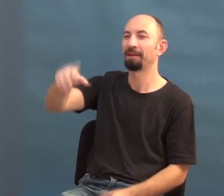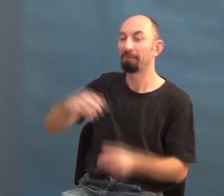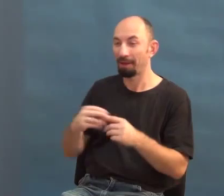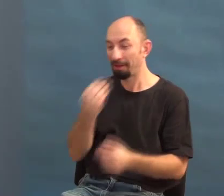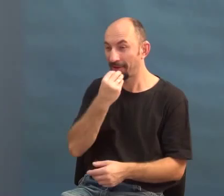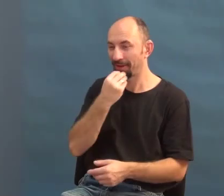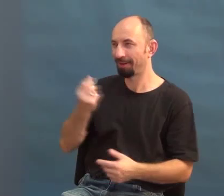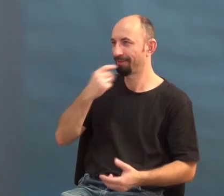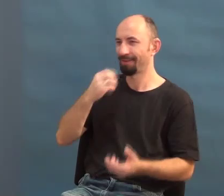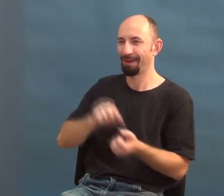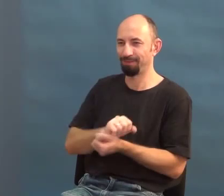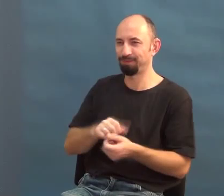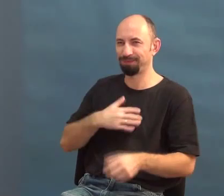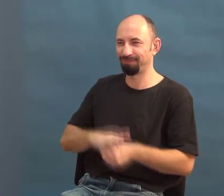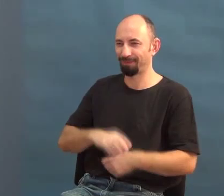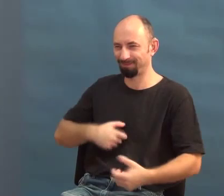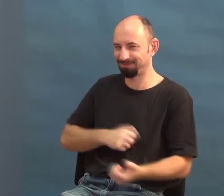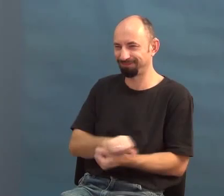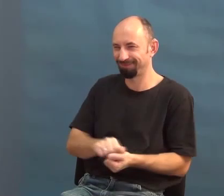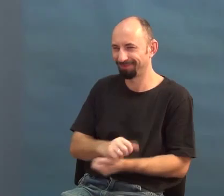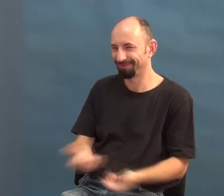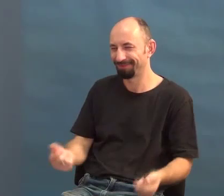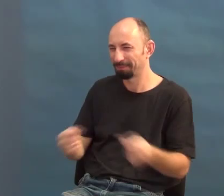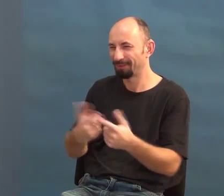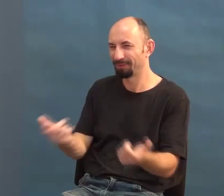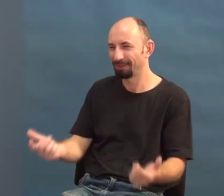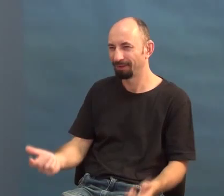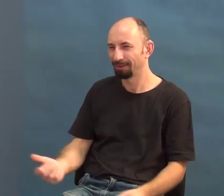Jak jem i piję piwo to lepiej się trawi, to nie pasuje.